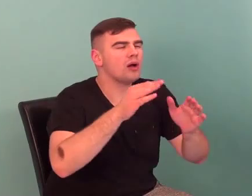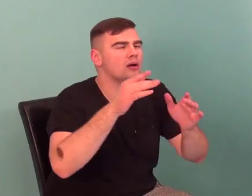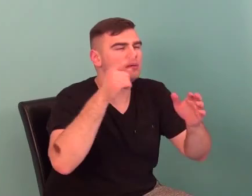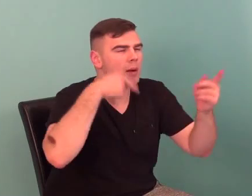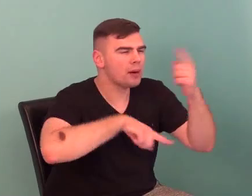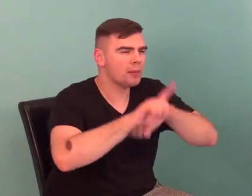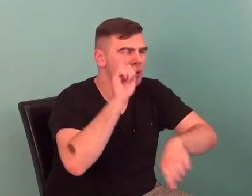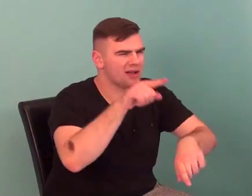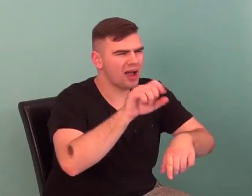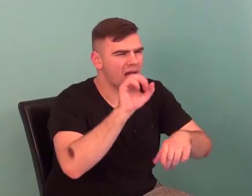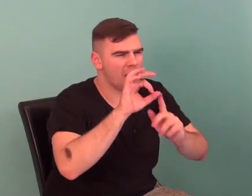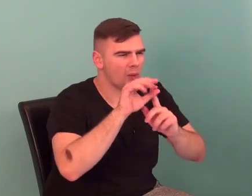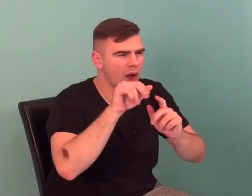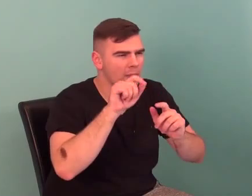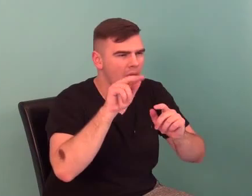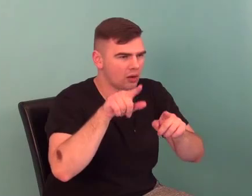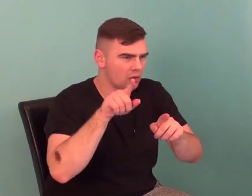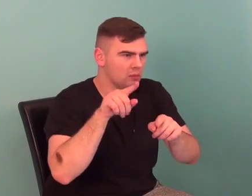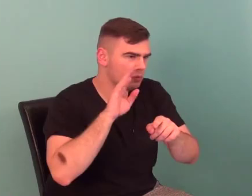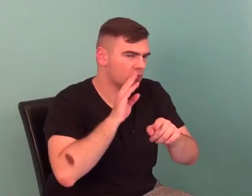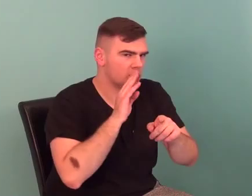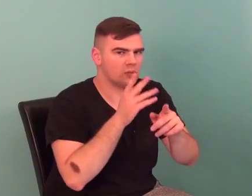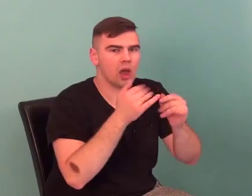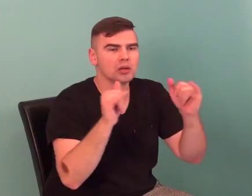Również tam, gdzie są zjeżdżalnie, czyli aquapark, to tam podobno można.